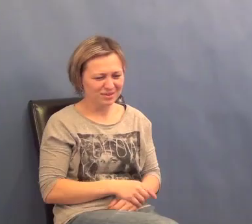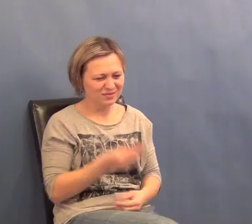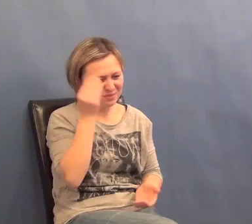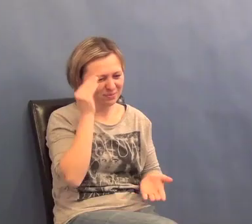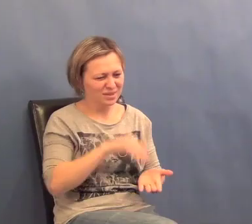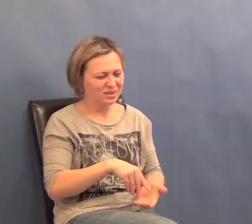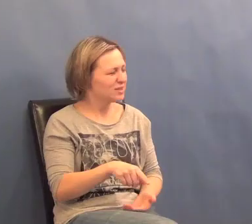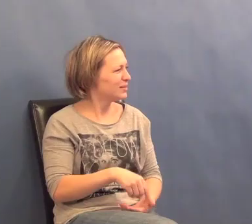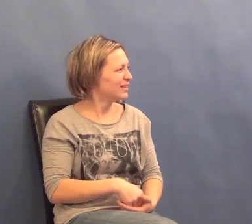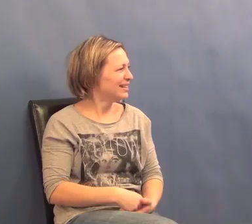Co za wymyślny znak.